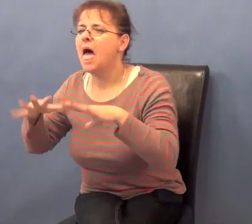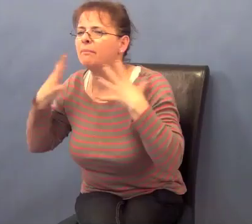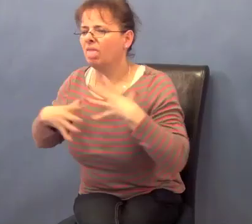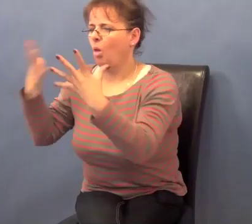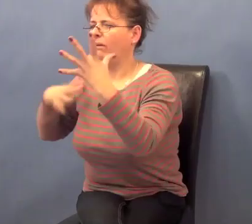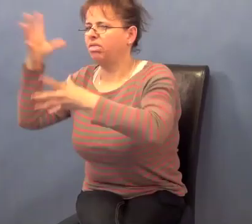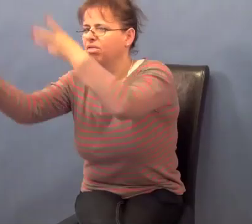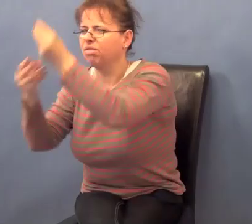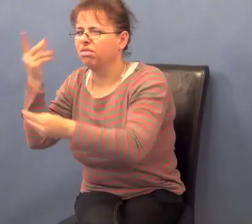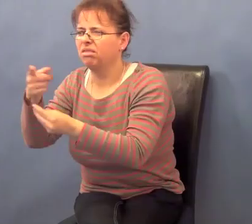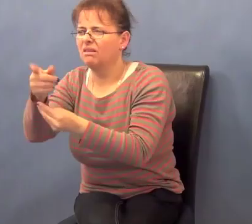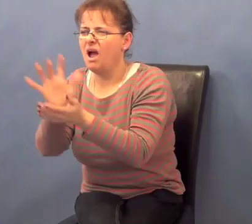Do sklepu z ubraniami, bo można je pobrudzić.